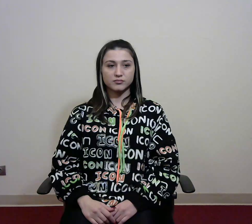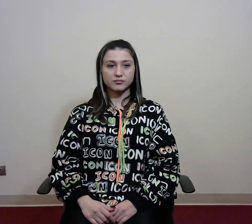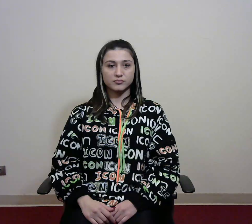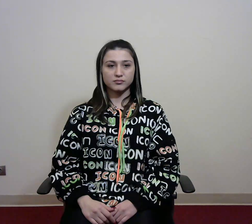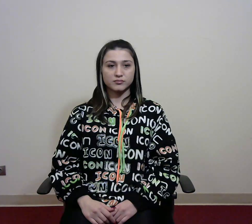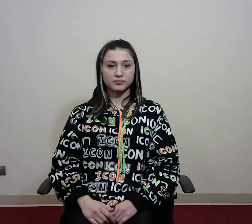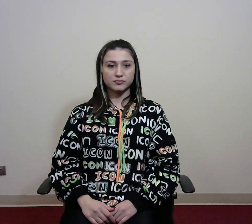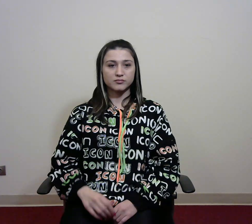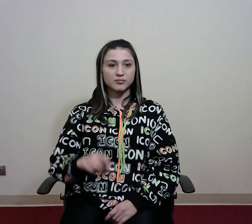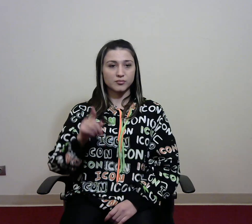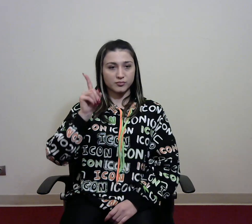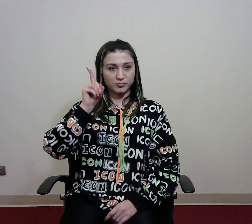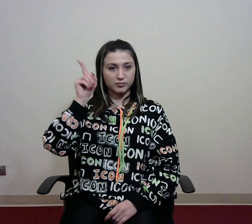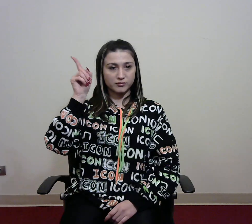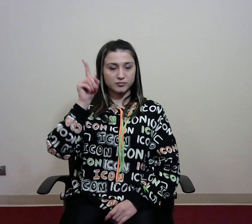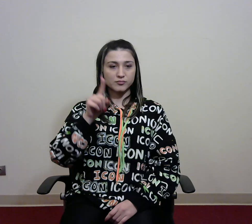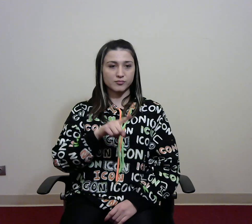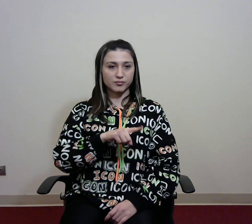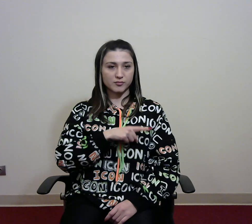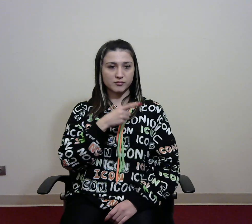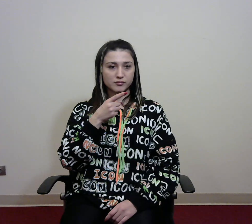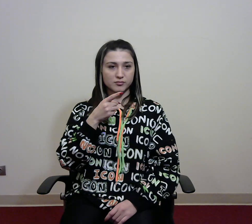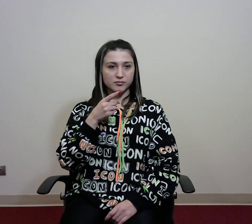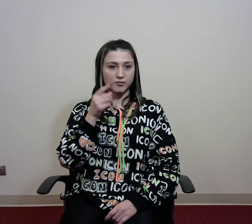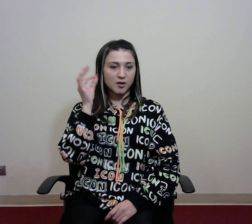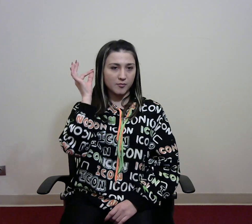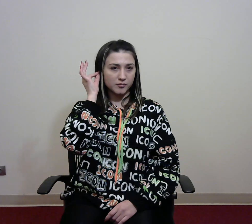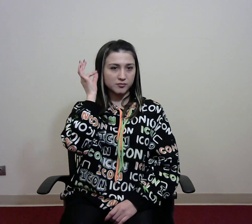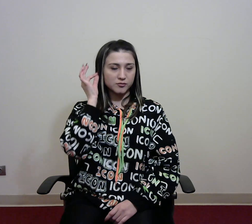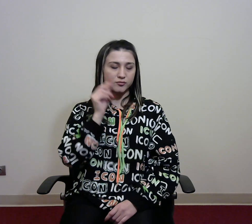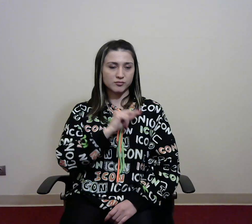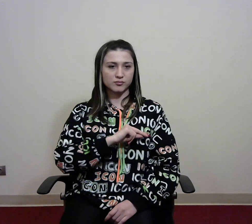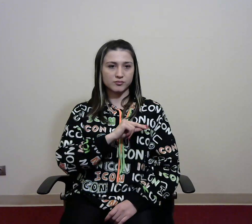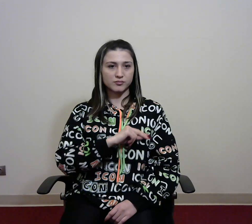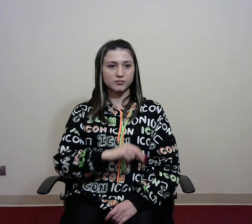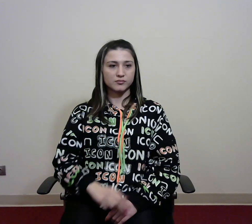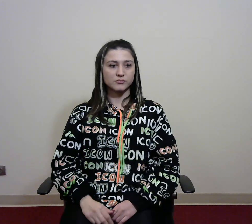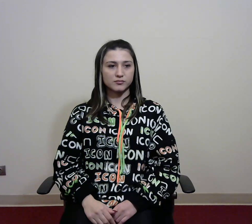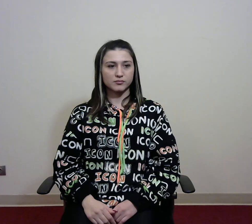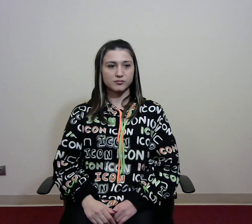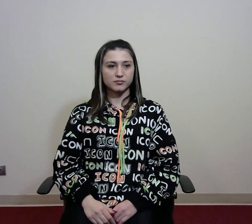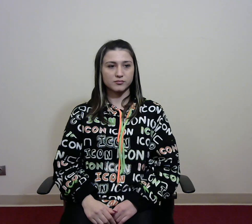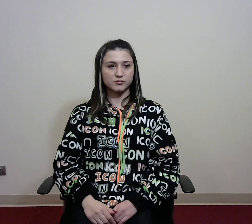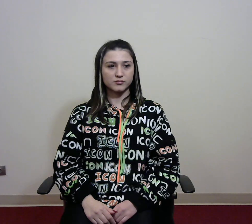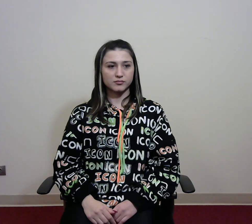Orda professional həkimlər çalışır